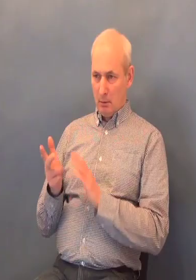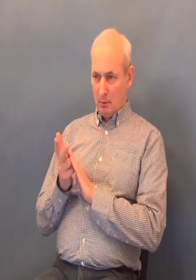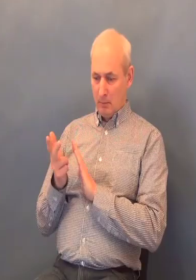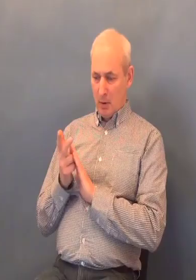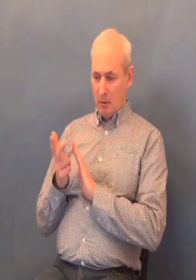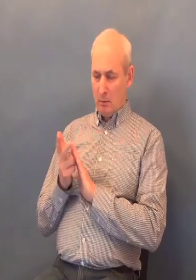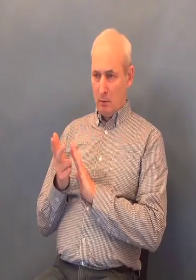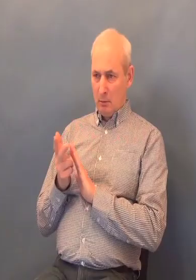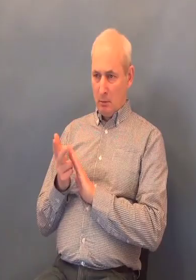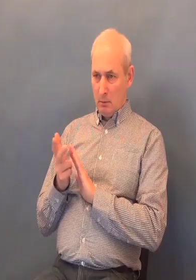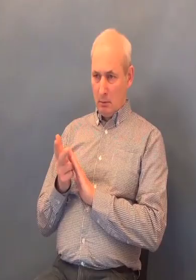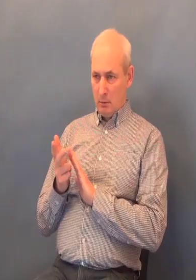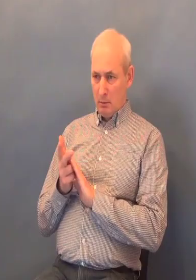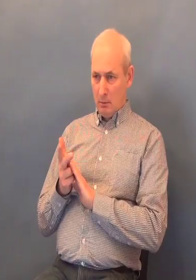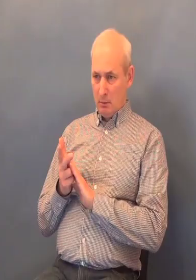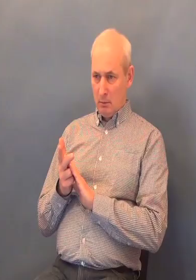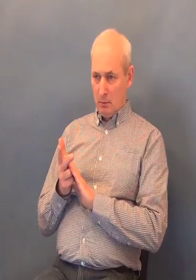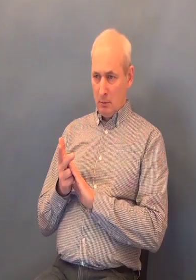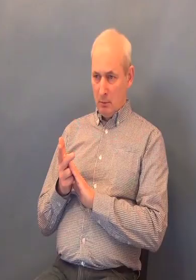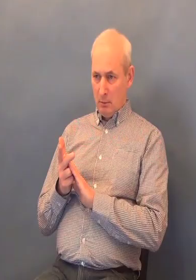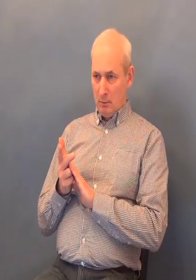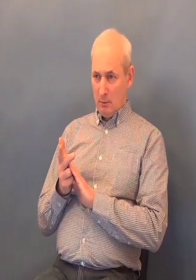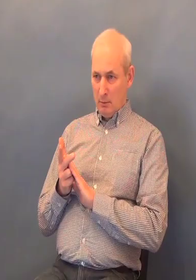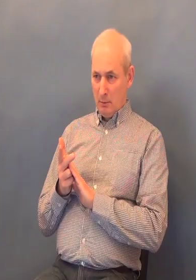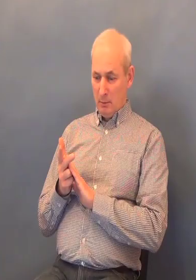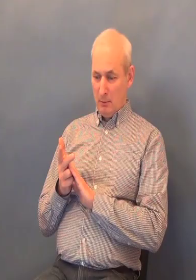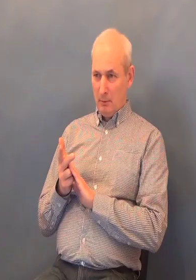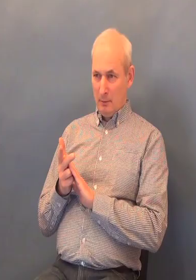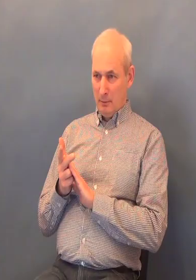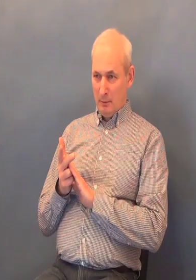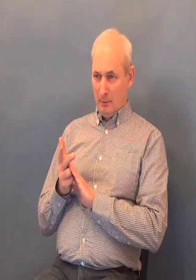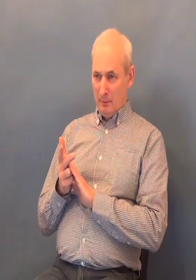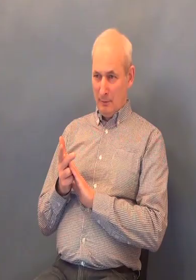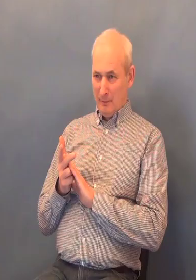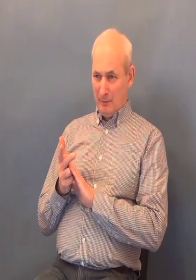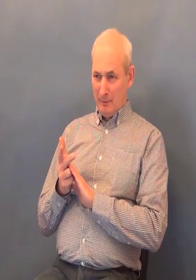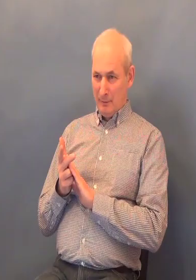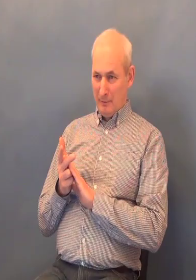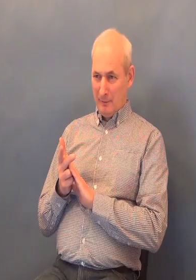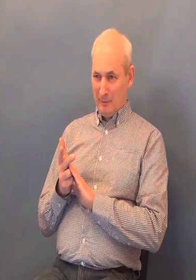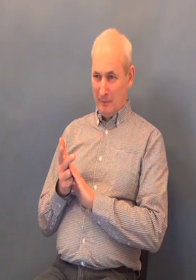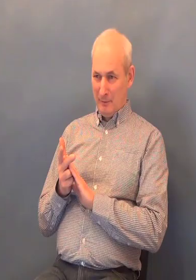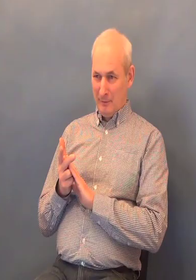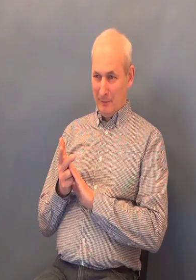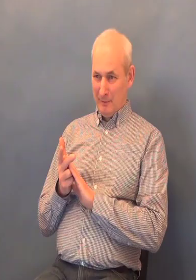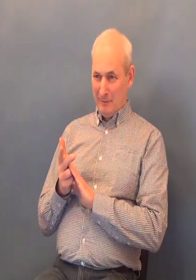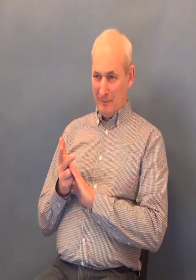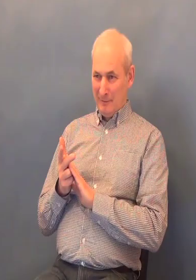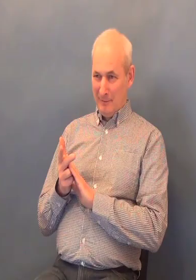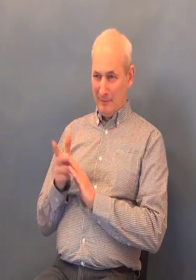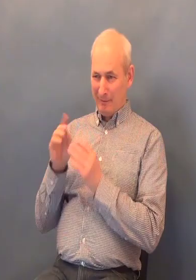Osiemnastego.